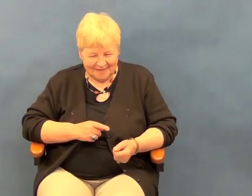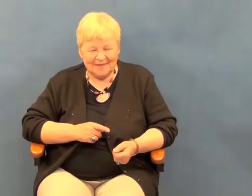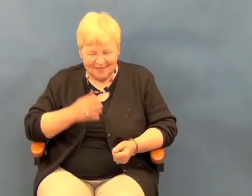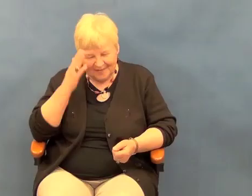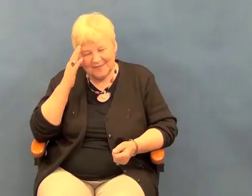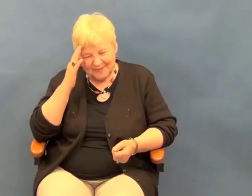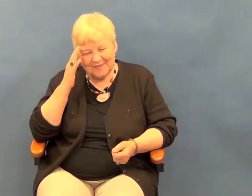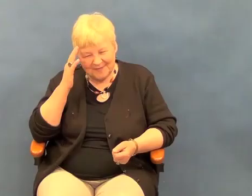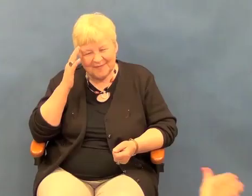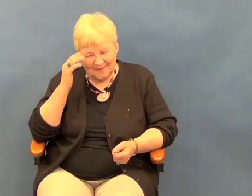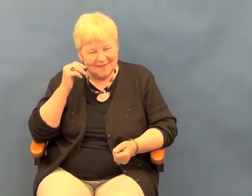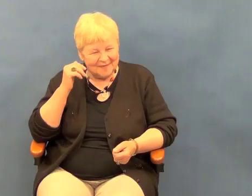Wiem.